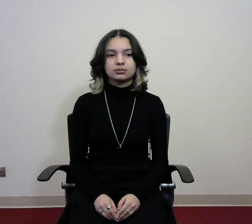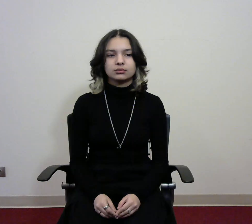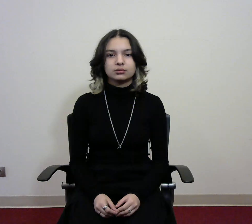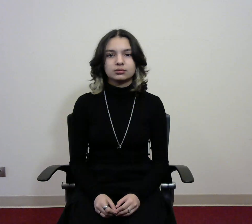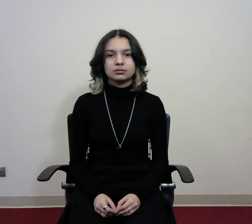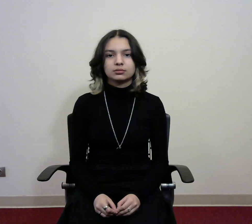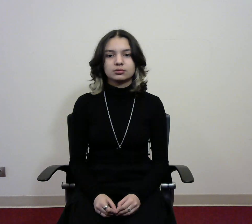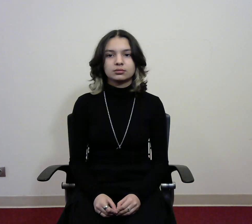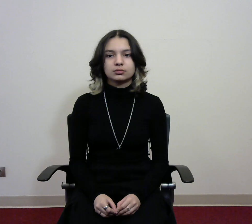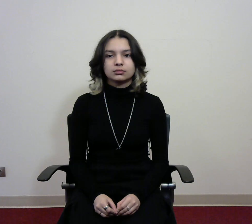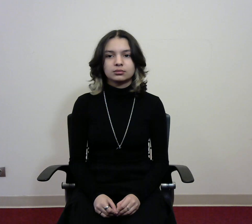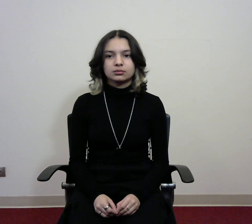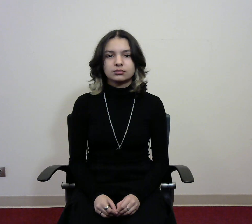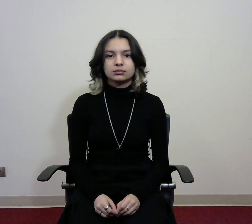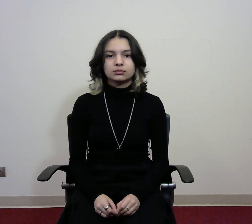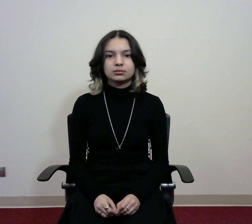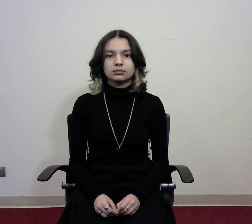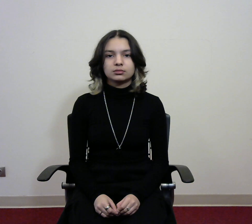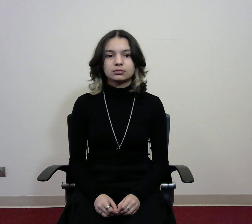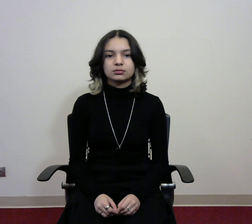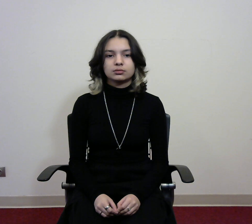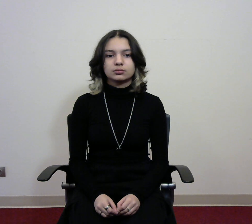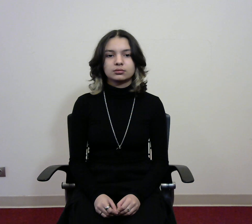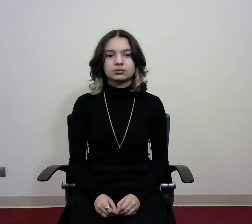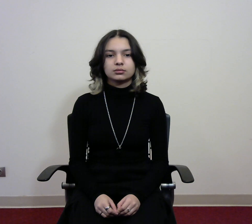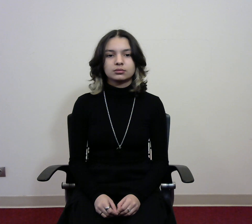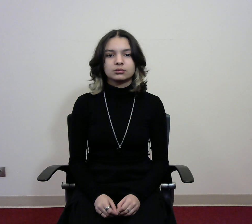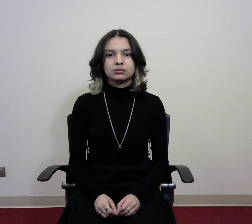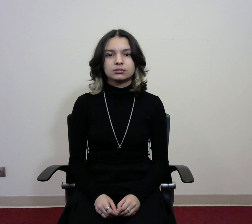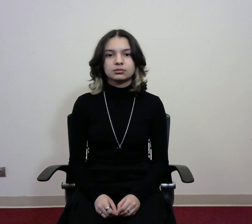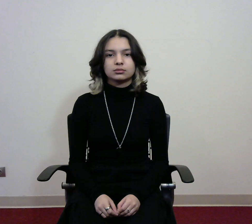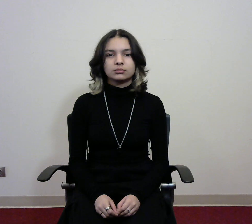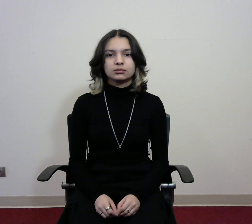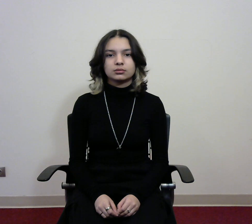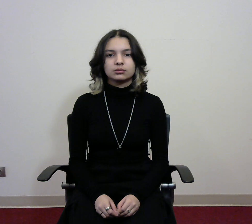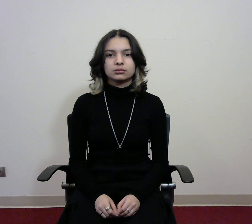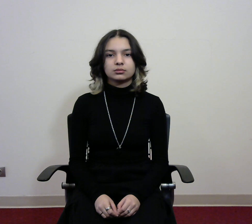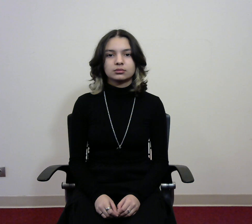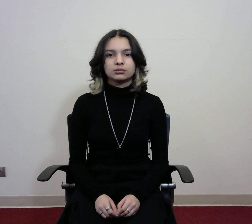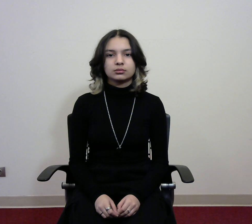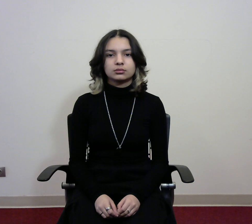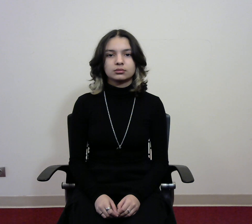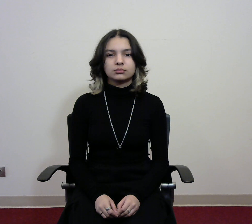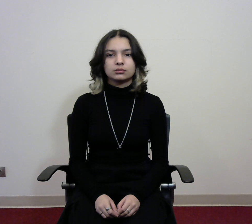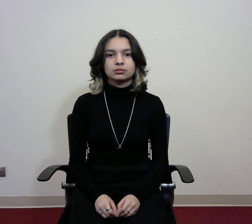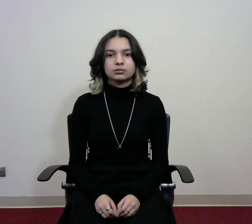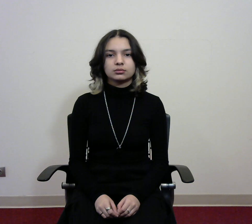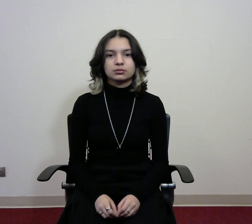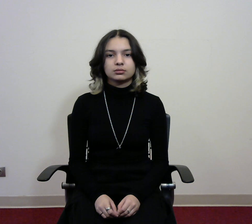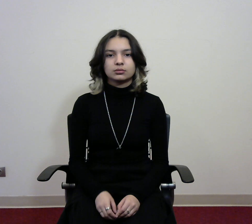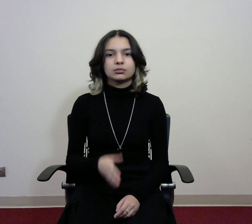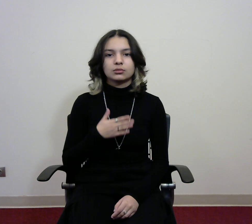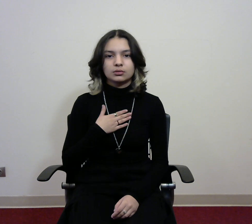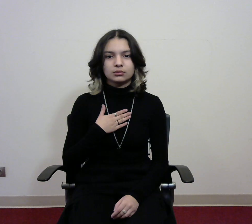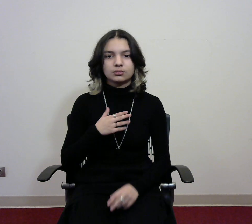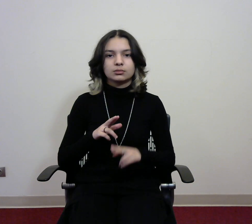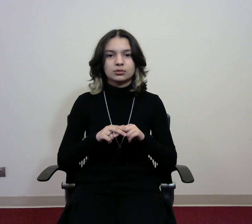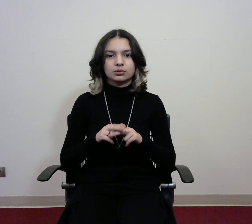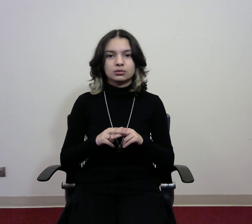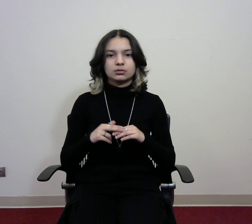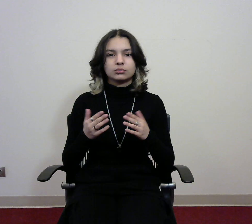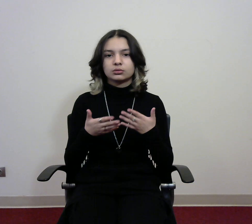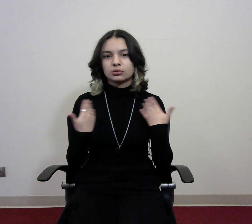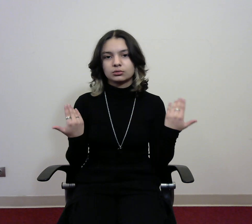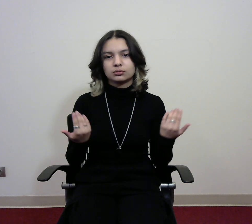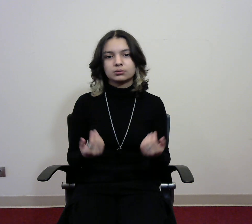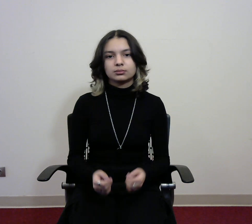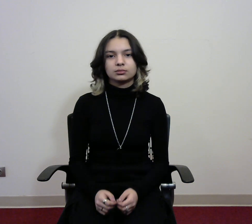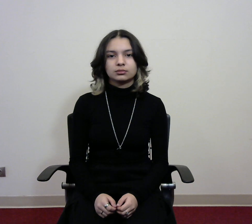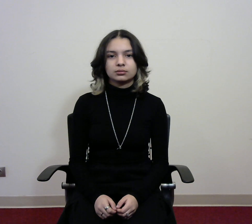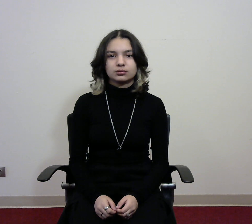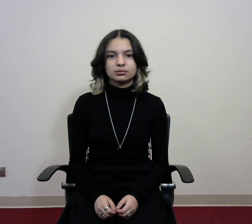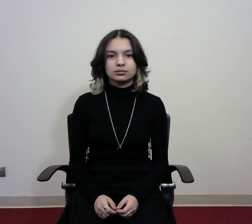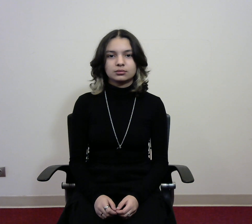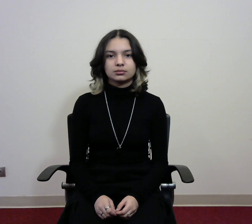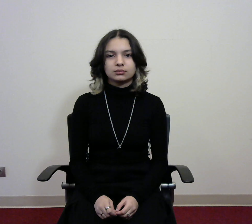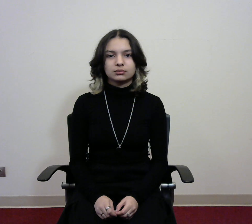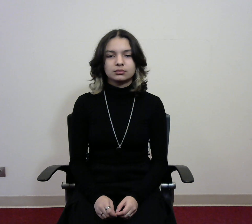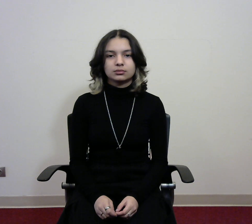Mənim şəxsiyyət vəsiqəm yoxdur